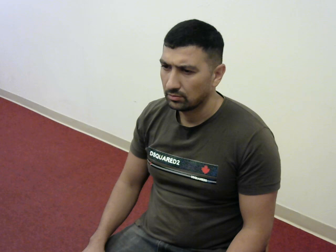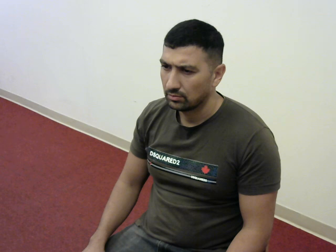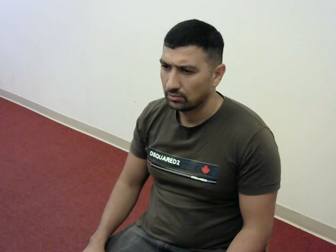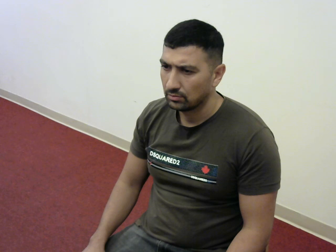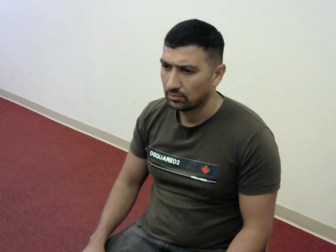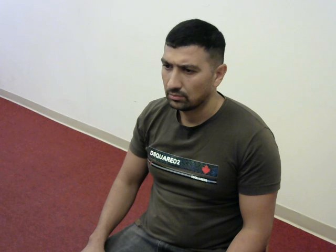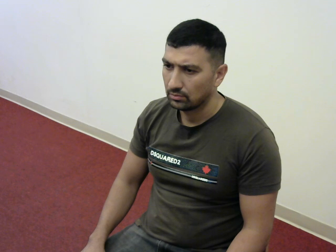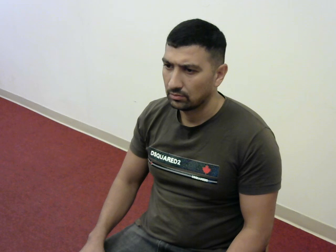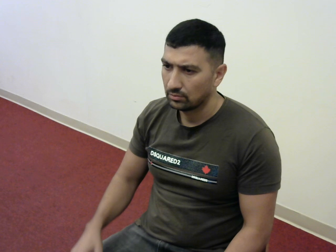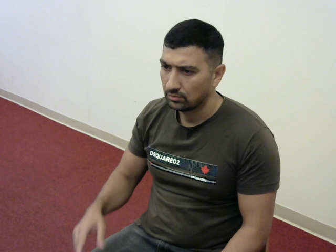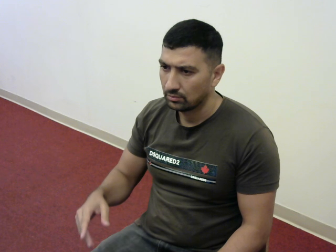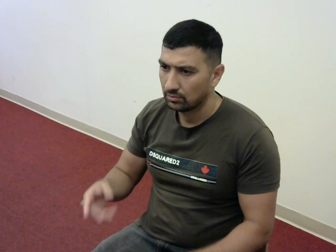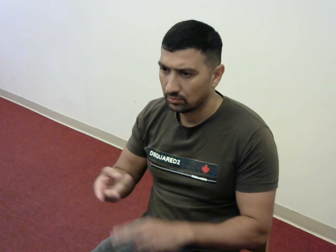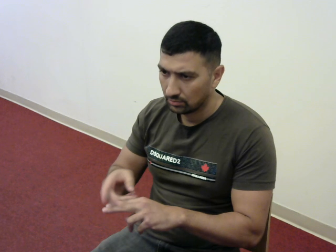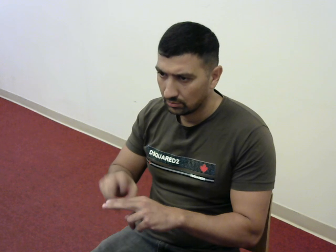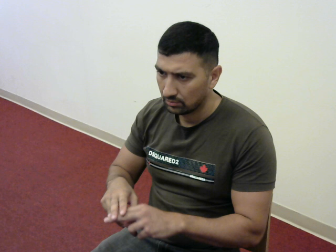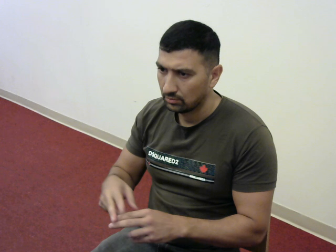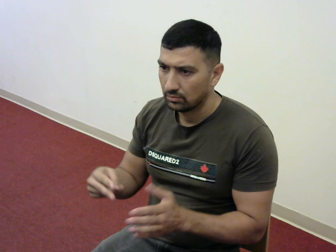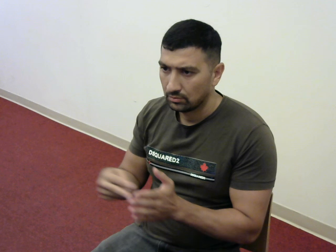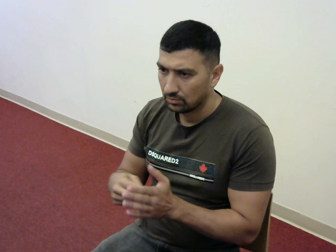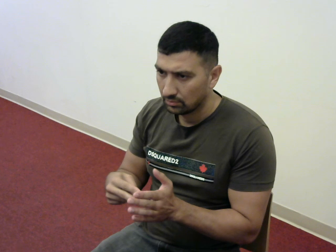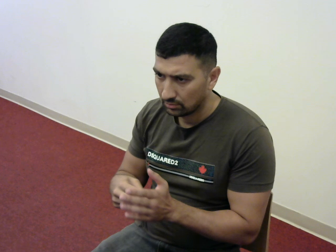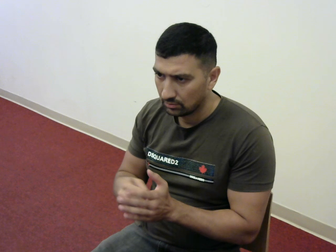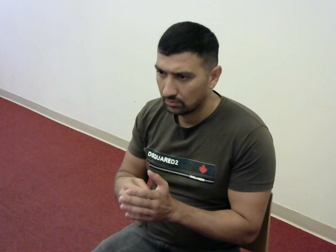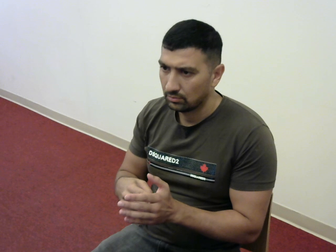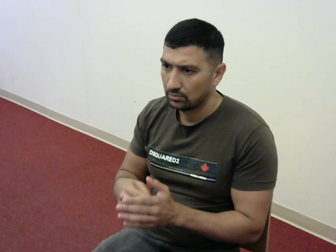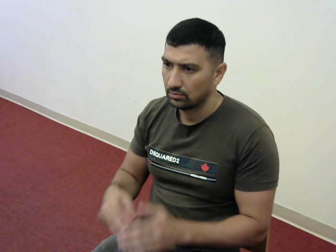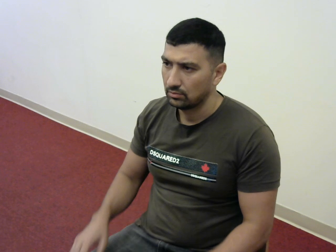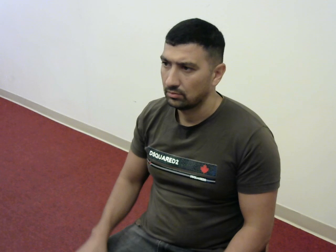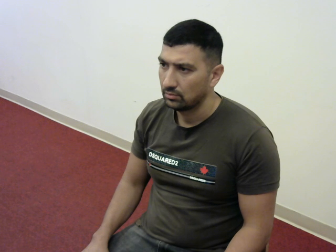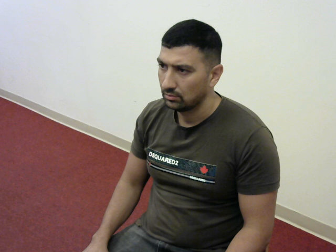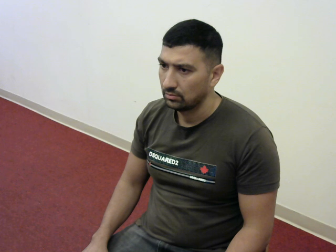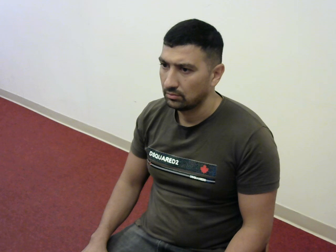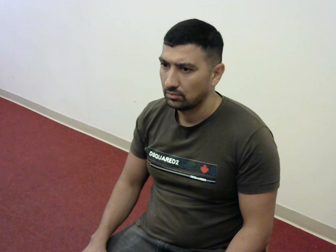Bu neçəyədir?